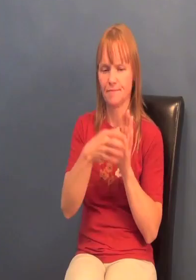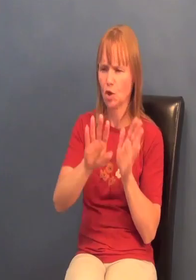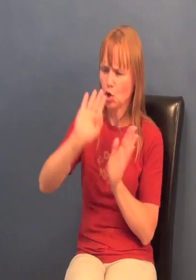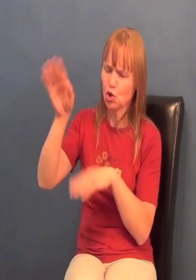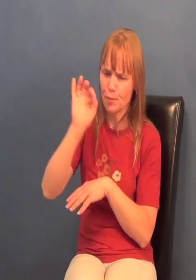"- Pójdę, dobrze?"